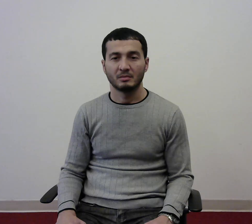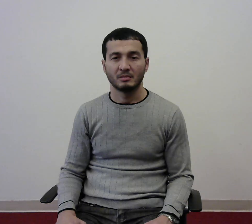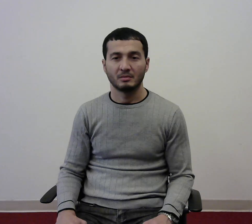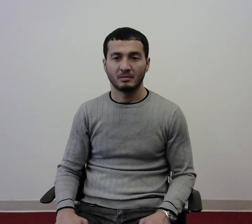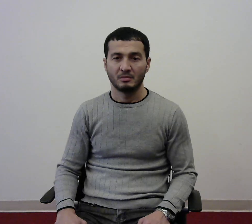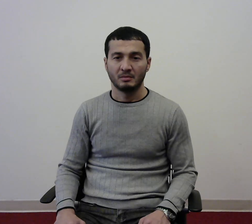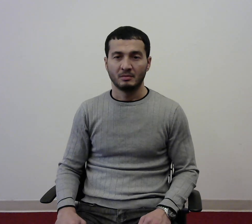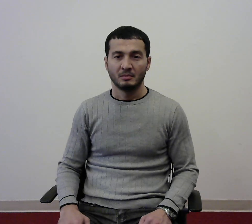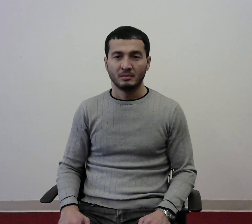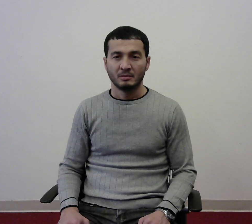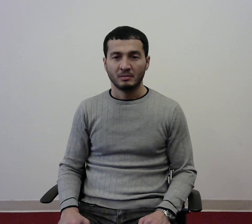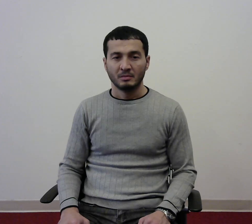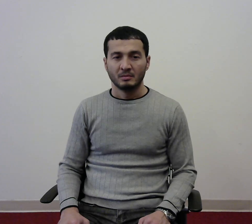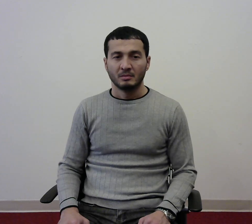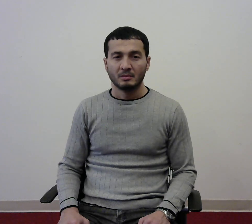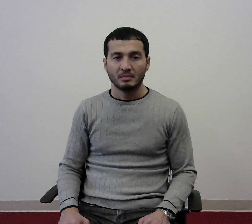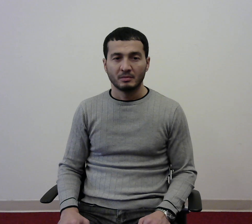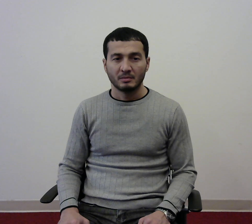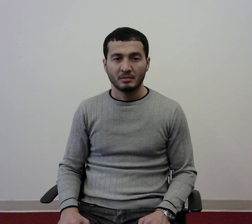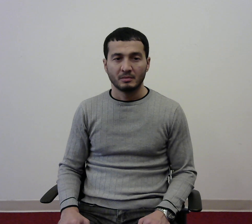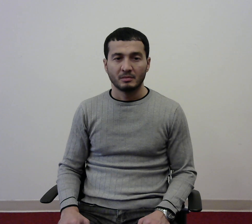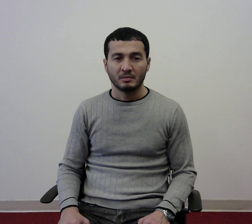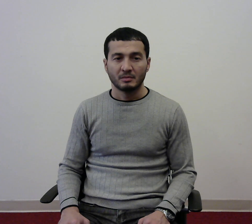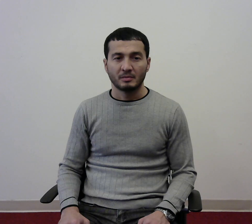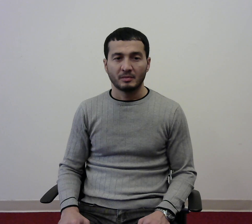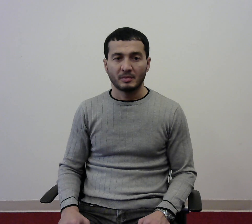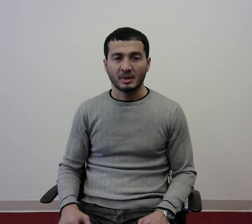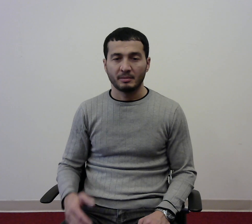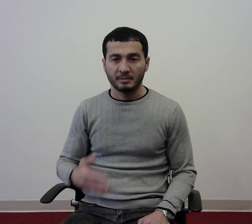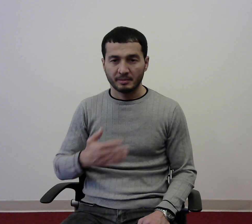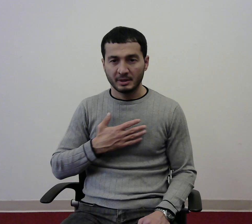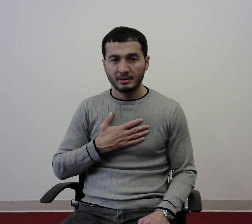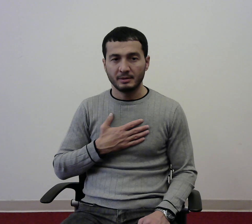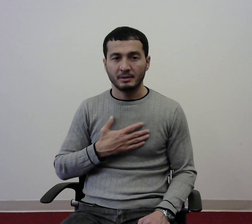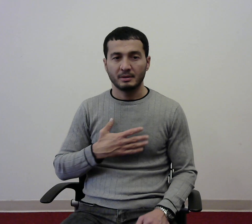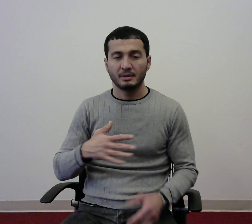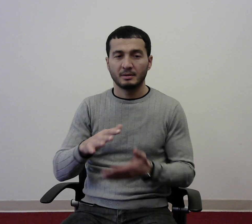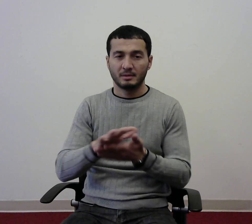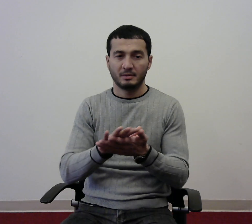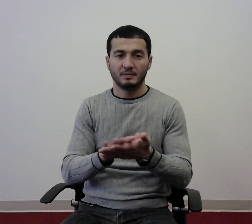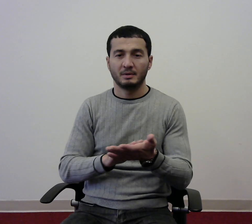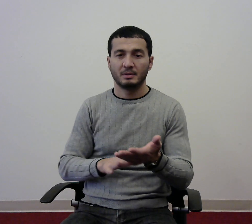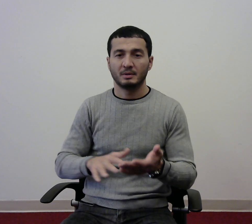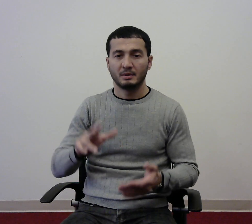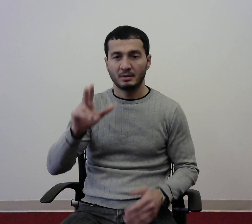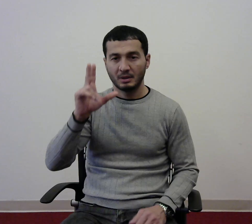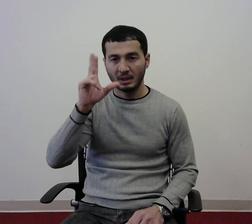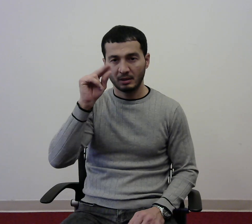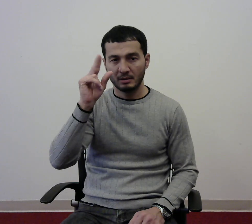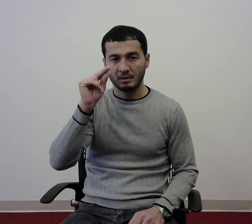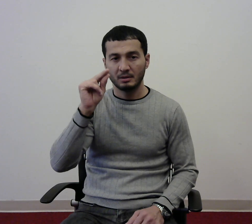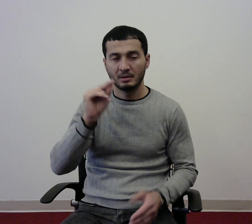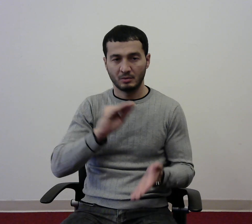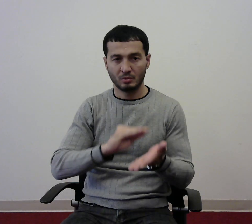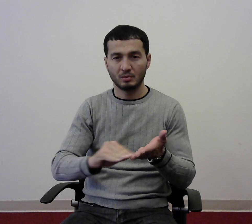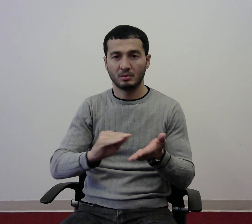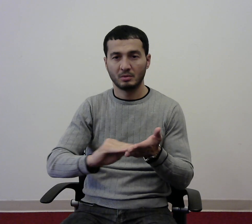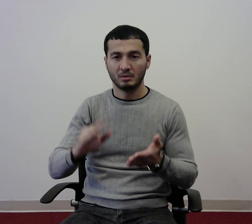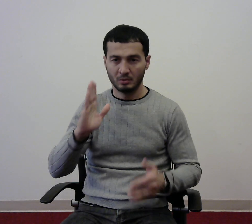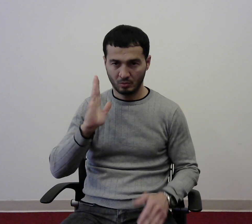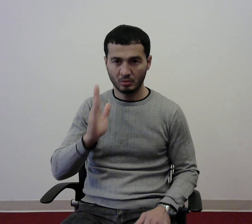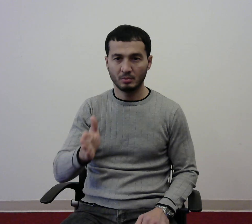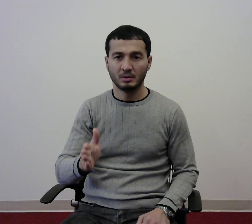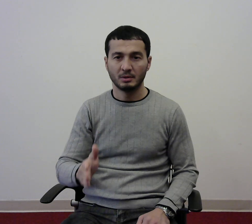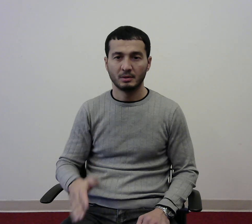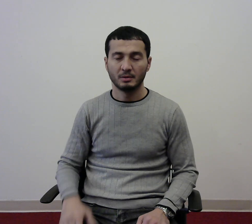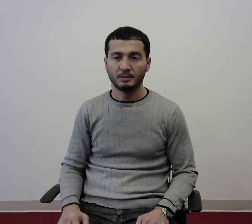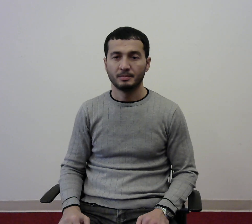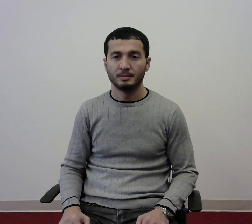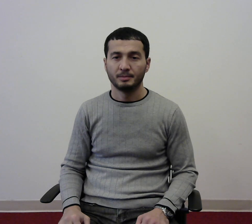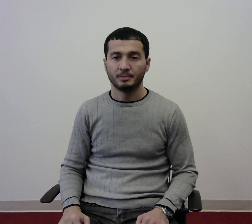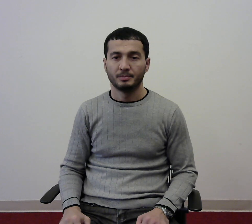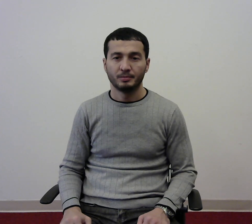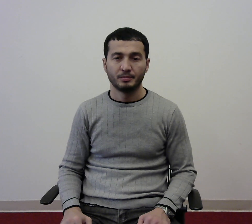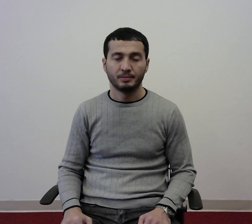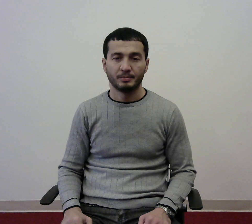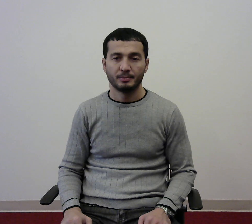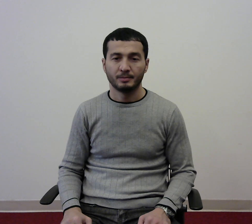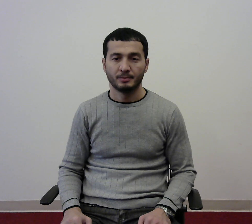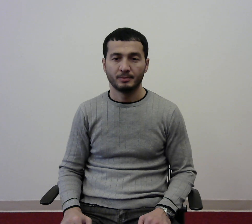Mən ərizəni nə vaxt yazmalıyam?